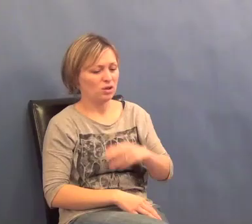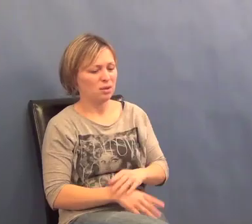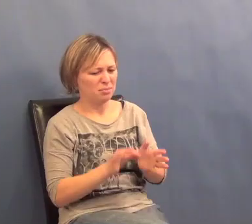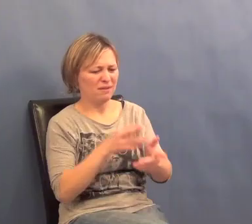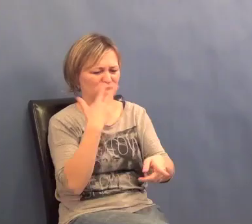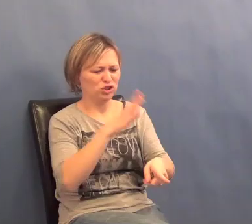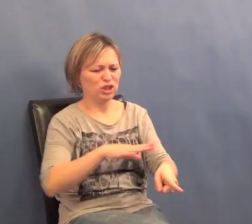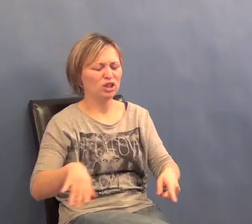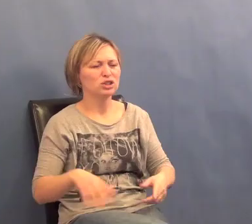To pewnie dotyczy dzieci.